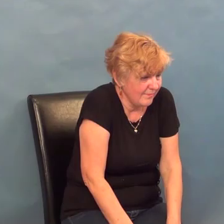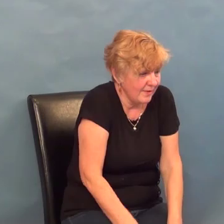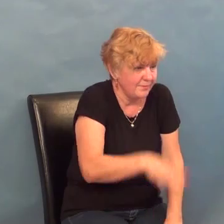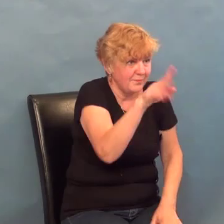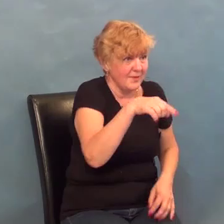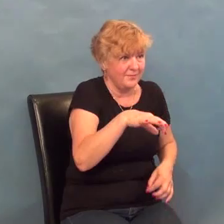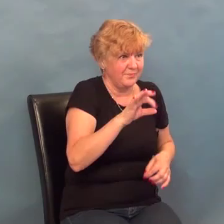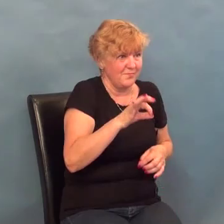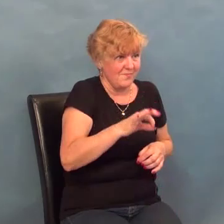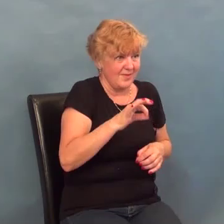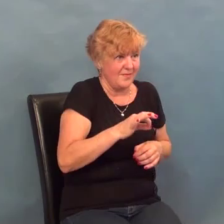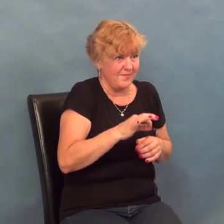Dzisiaj.